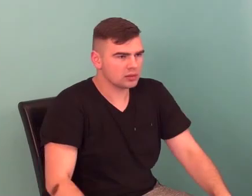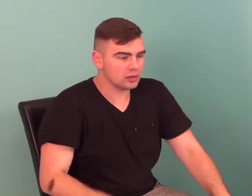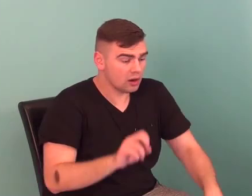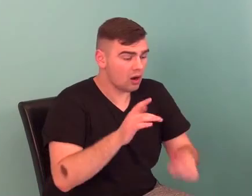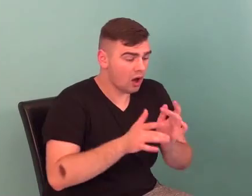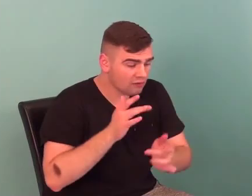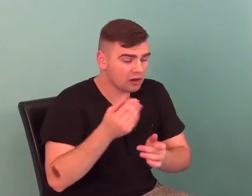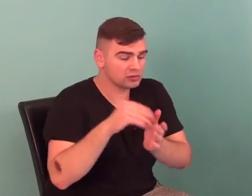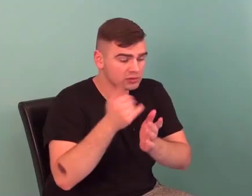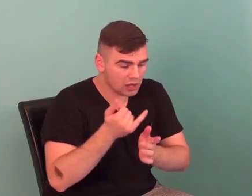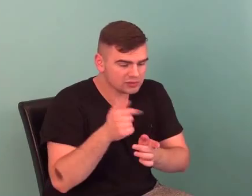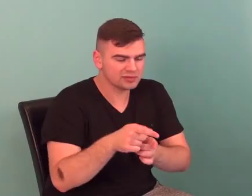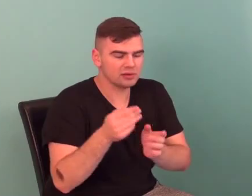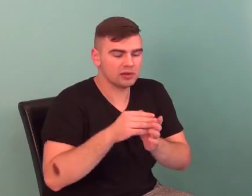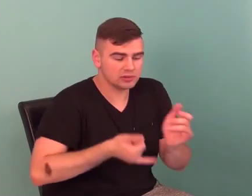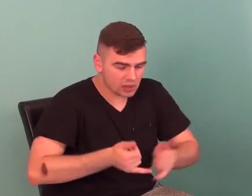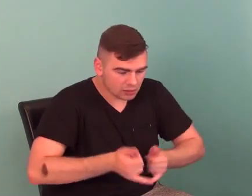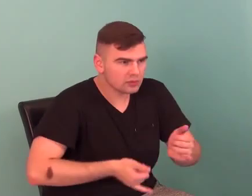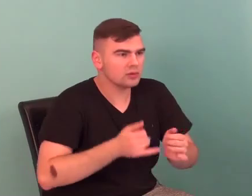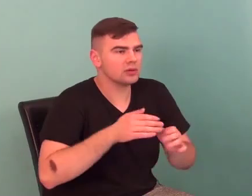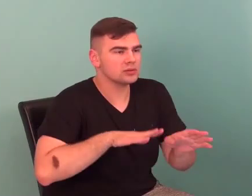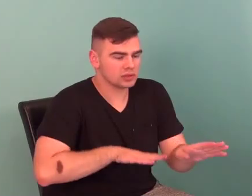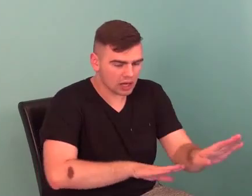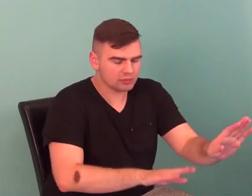Tak, czyli rower z dzieckiem, łyżwy i deskorolka.